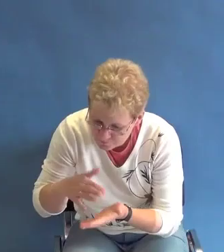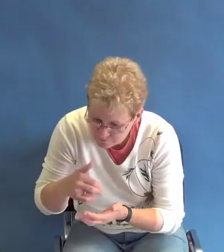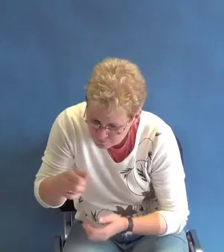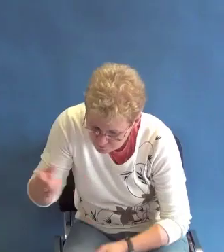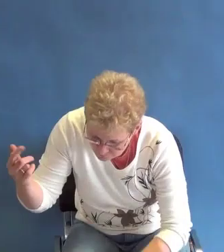Chodź.